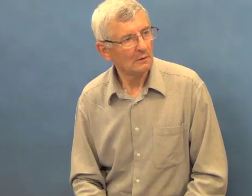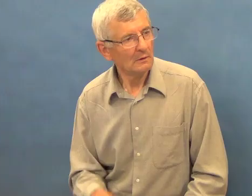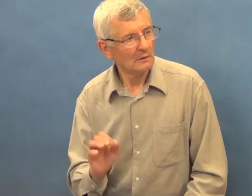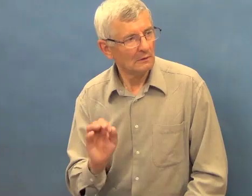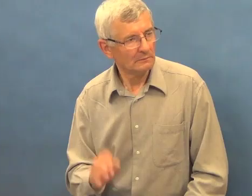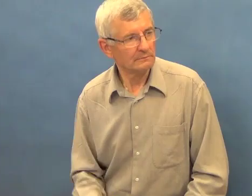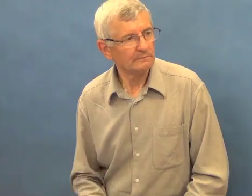Dobrze.